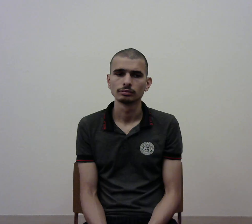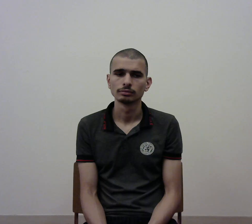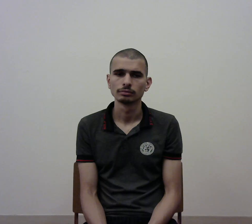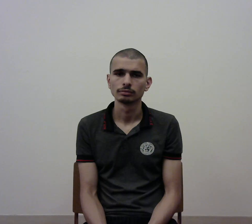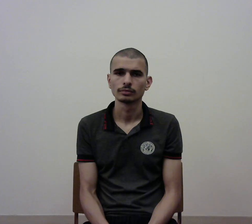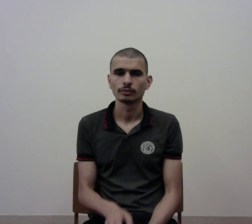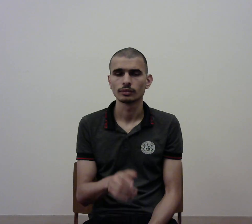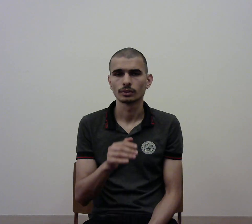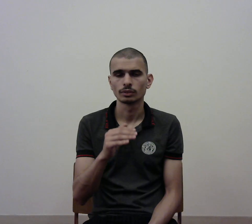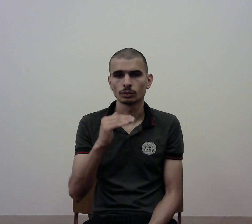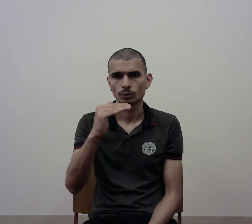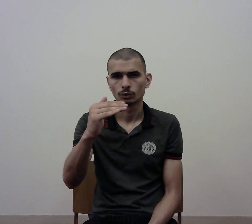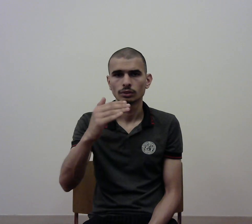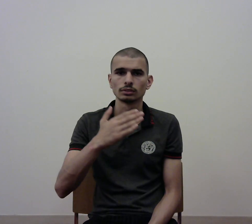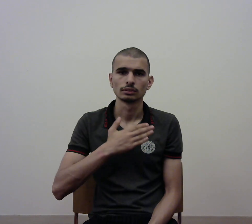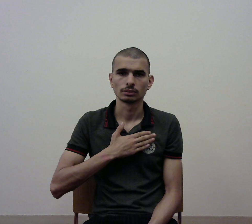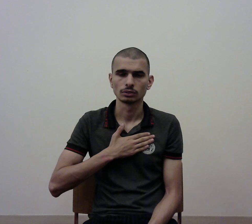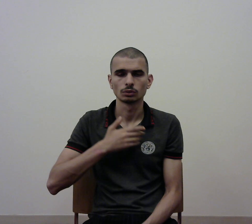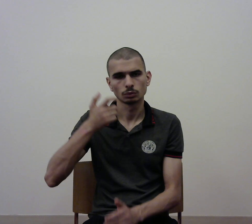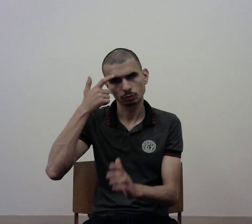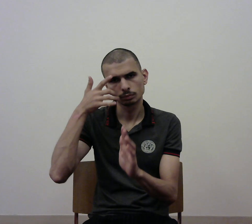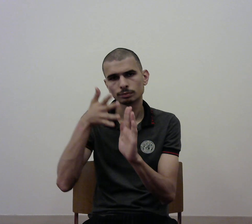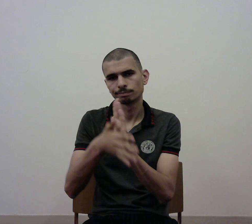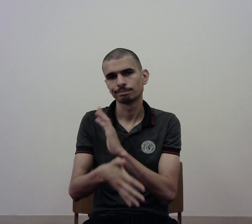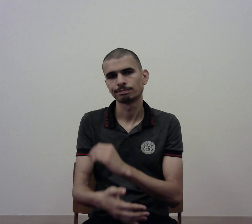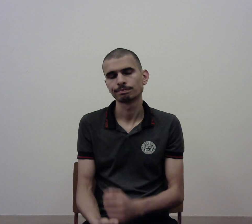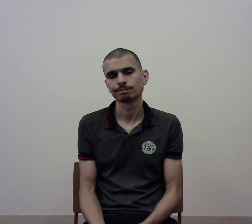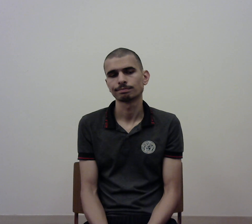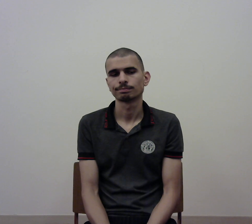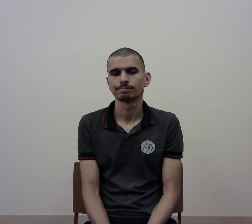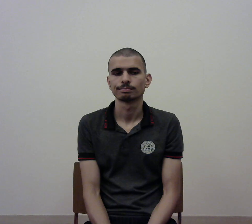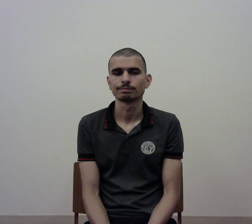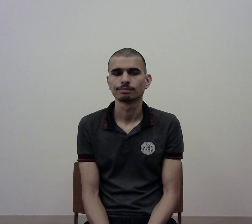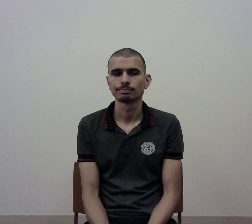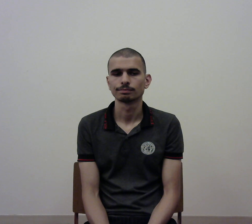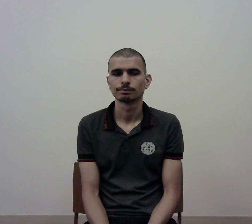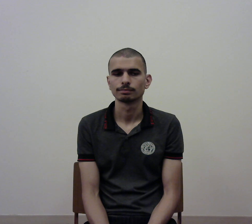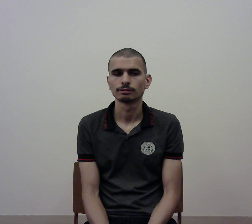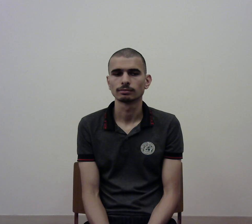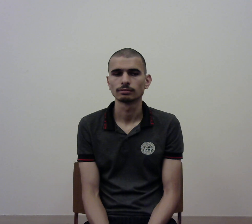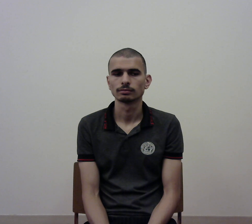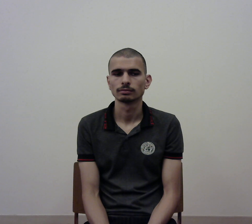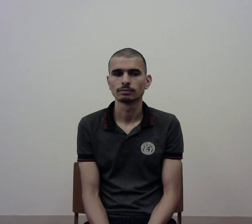Siz məni başa düşürsüz?